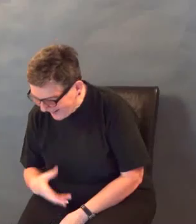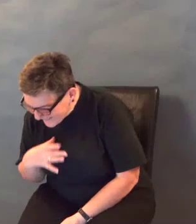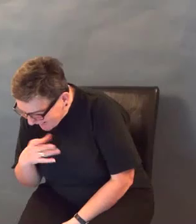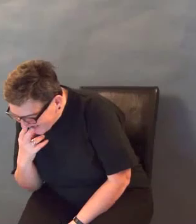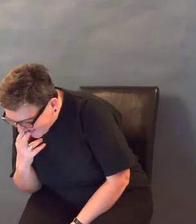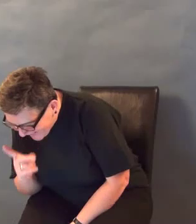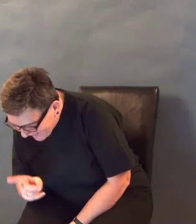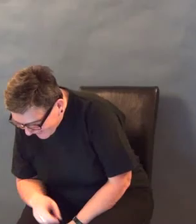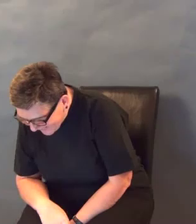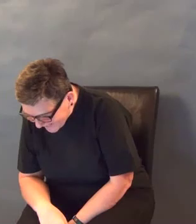Poczekaj, zobaczę kiedy mam wolne.